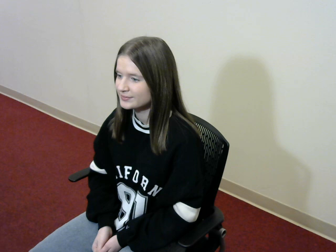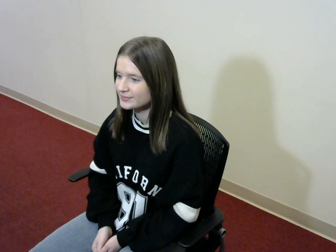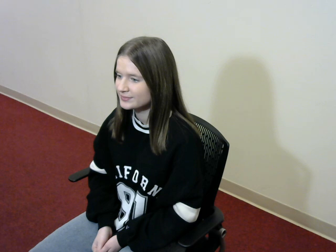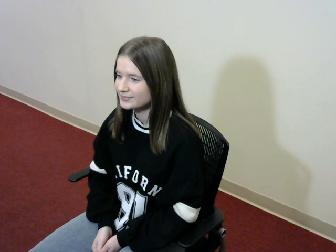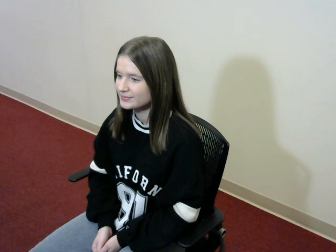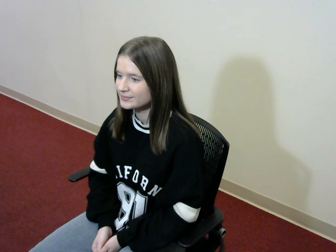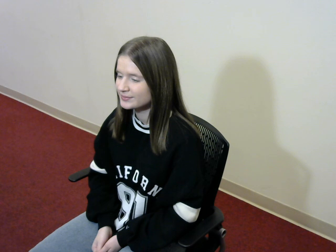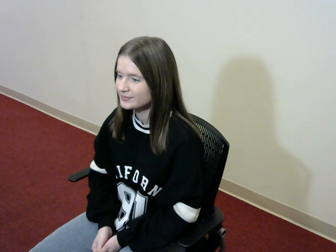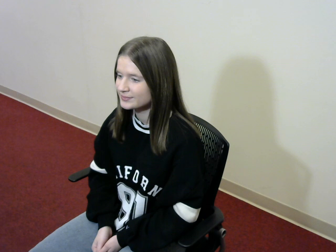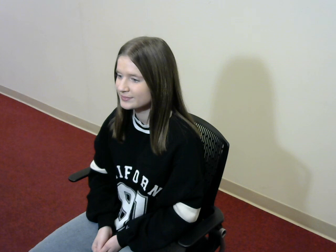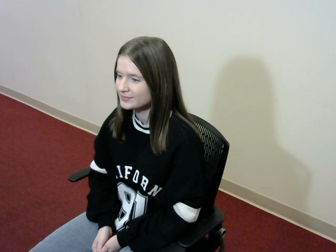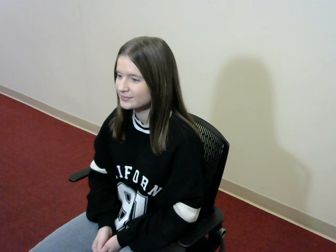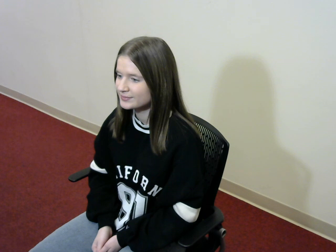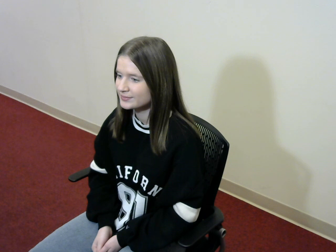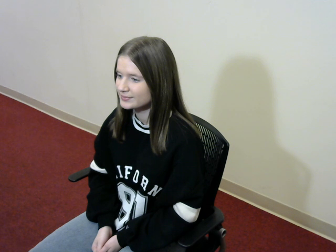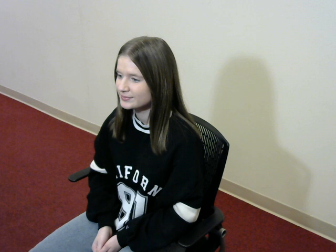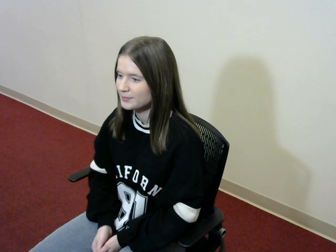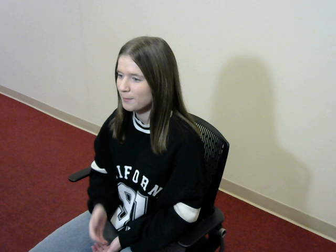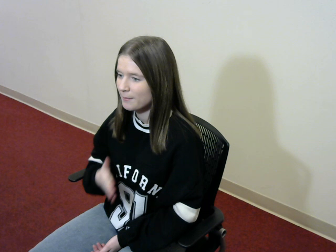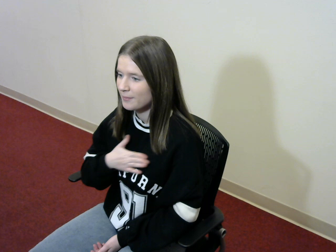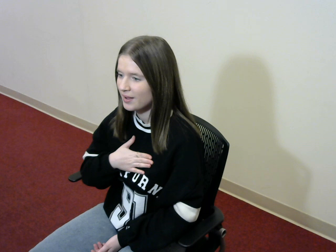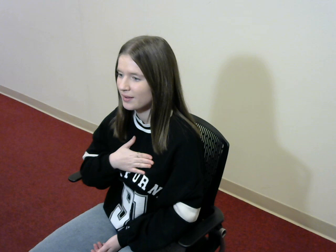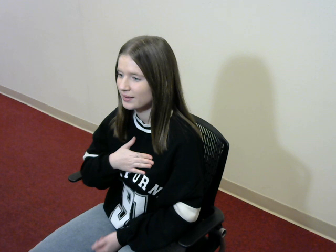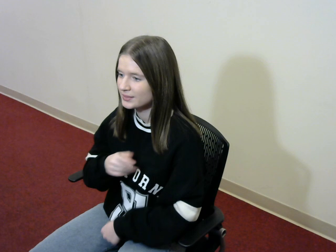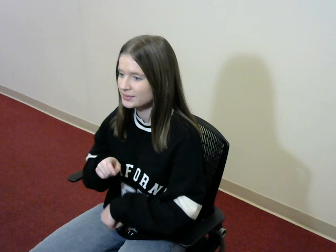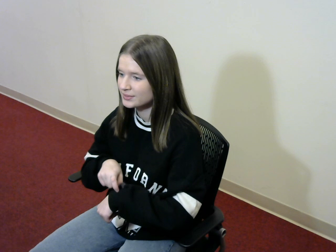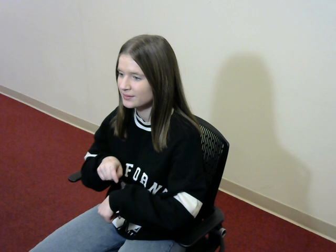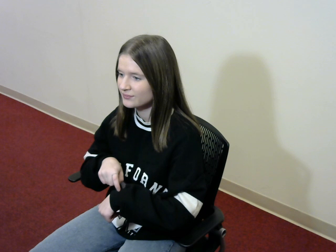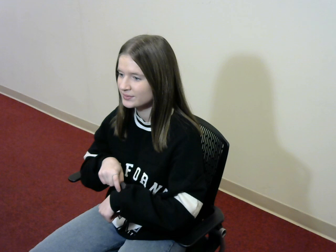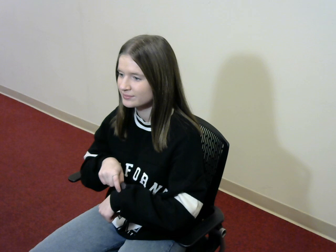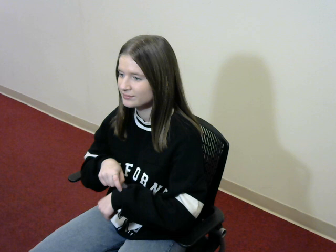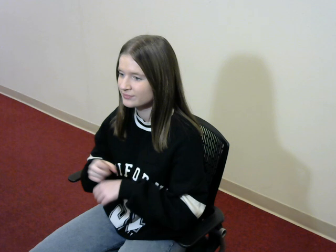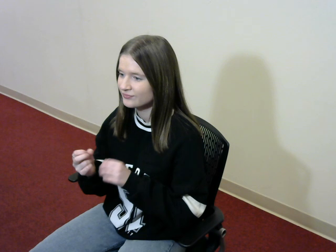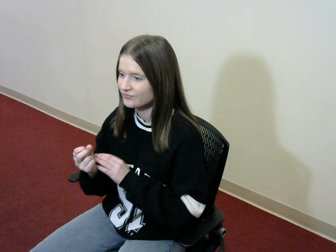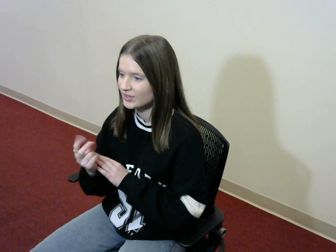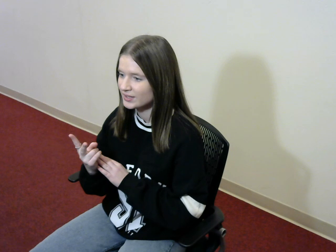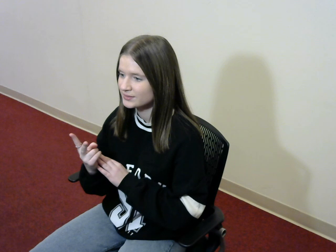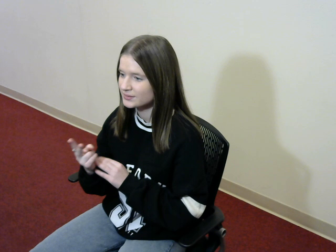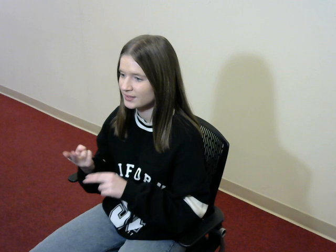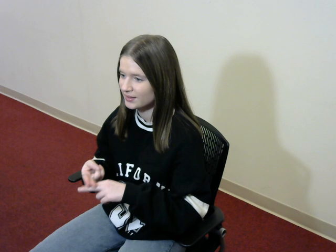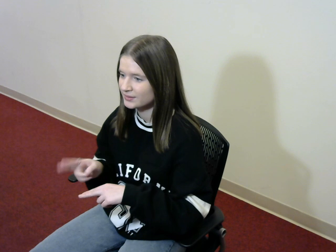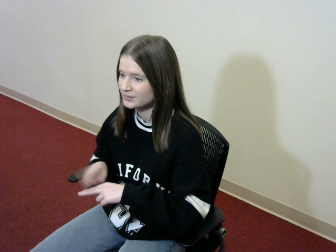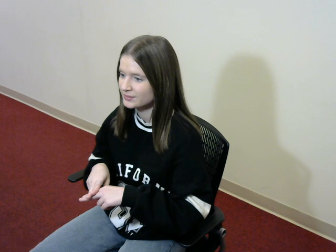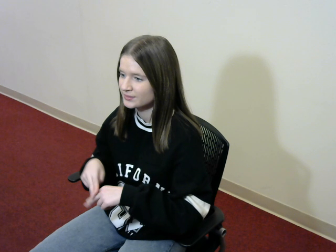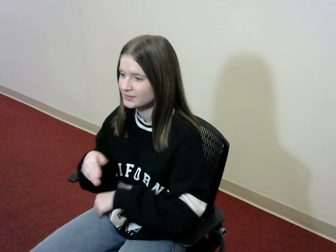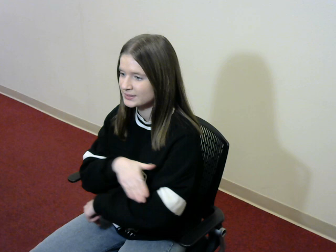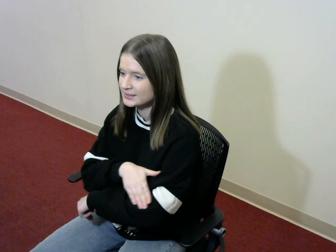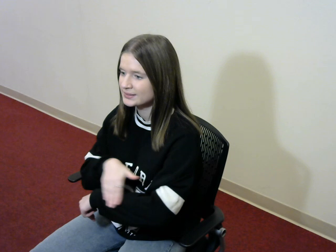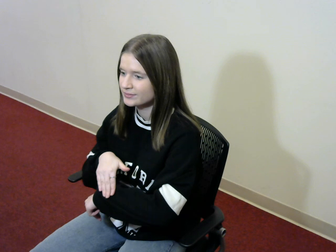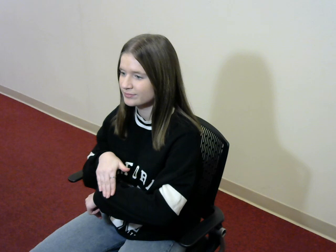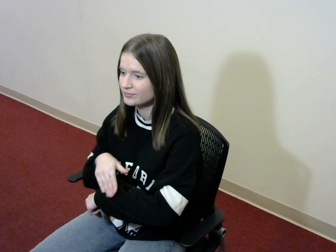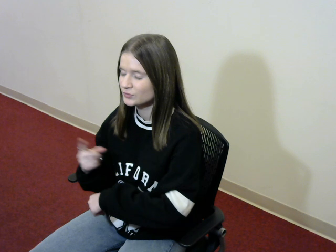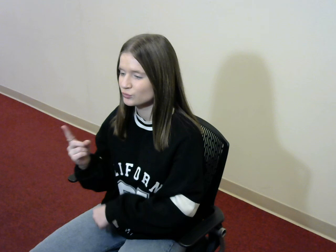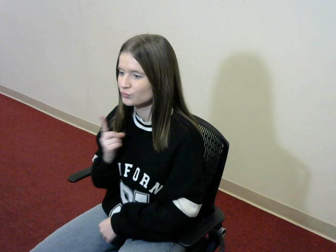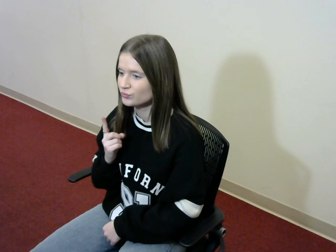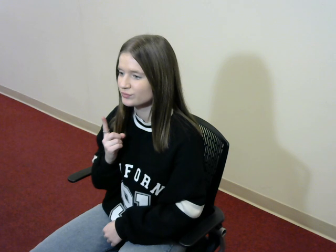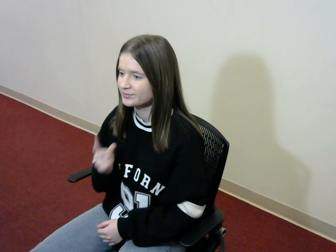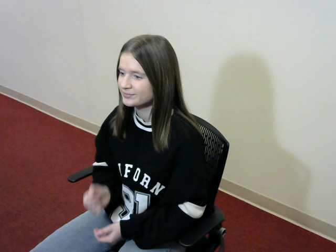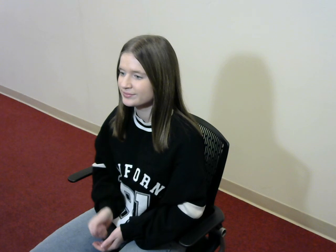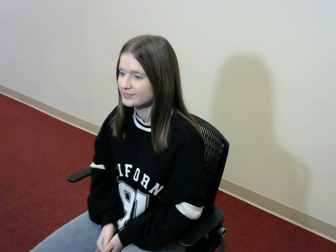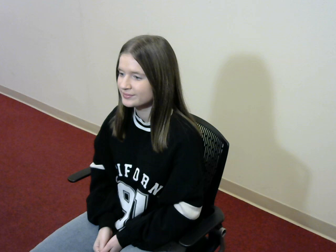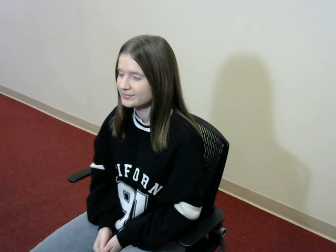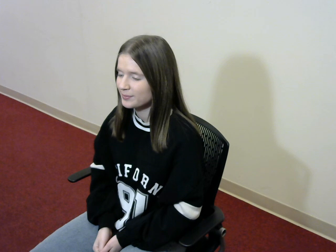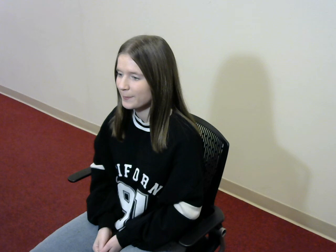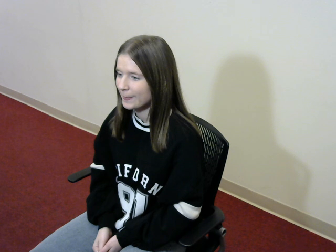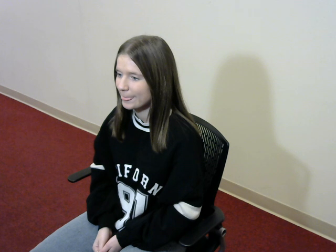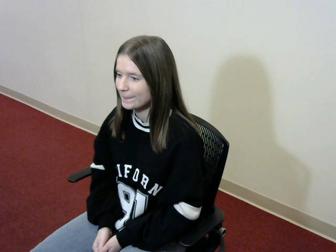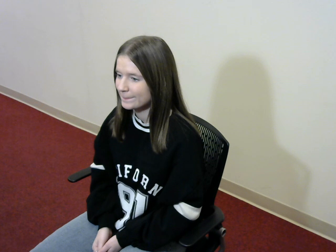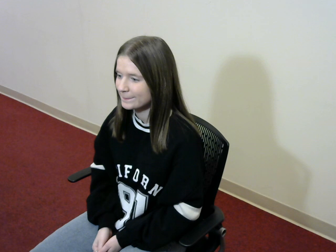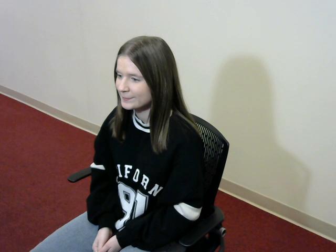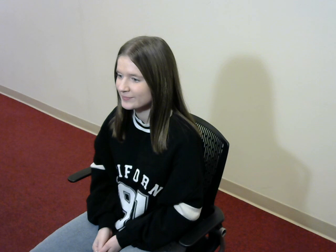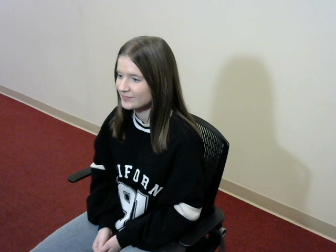Mən saat 12-də bu ünvanda olmalıyam